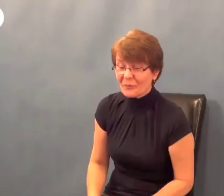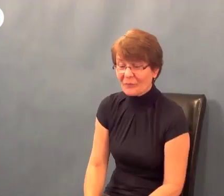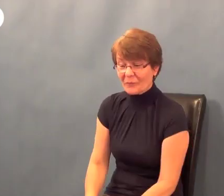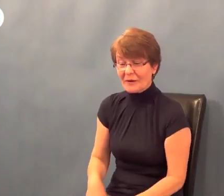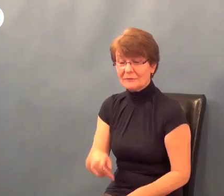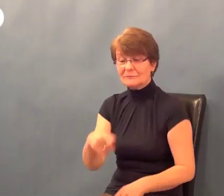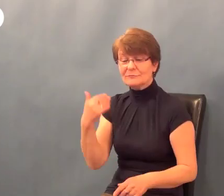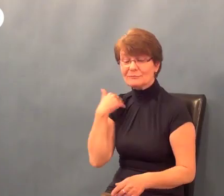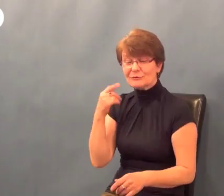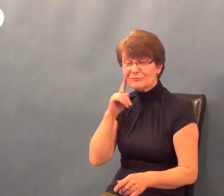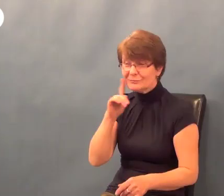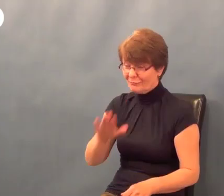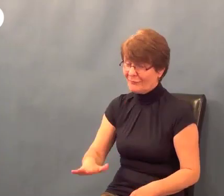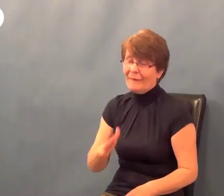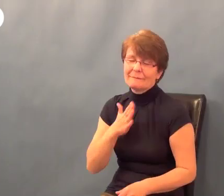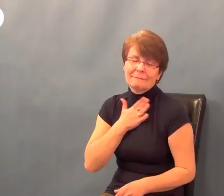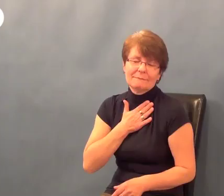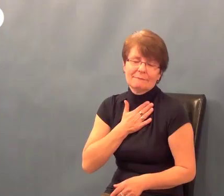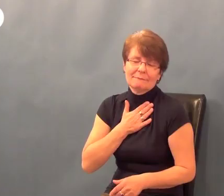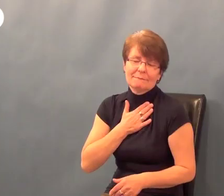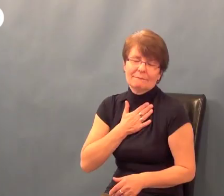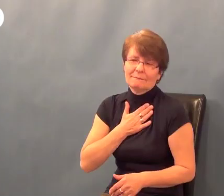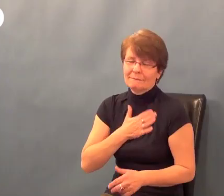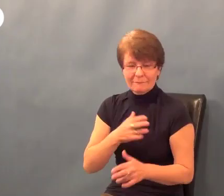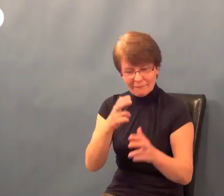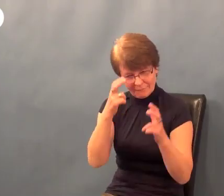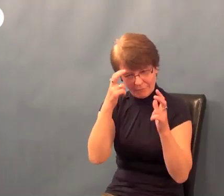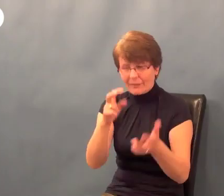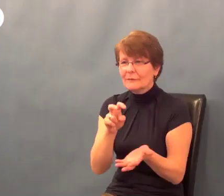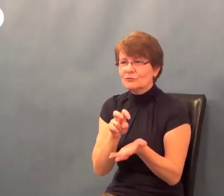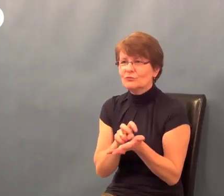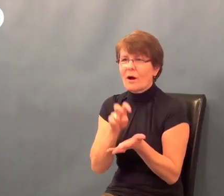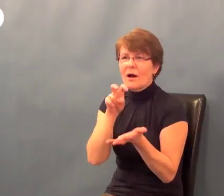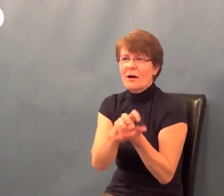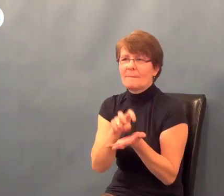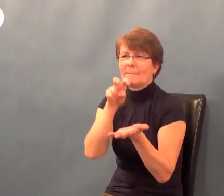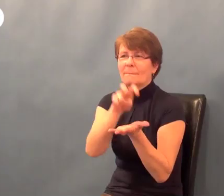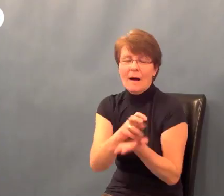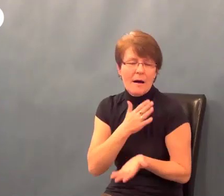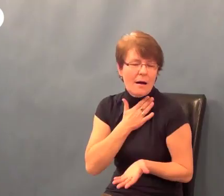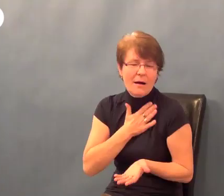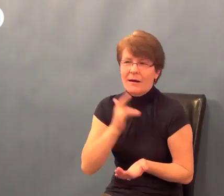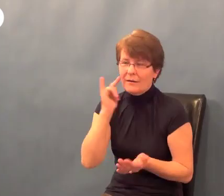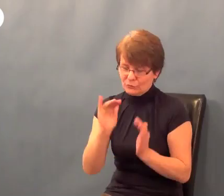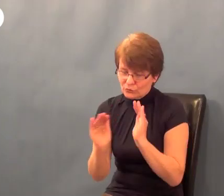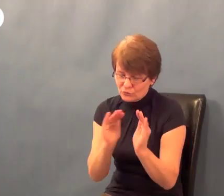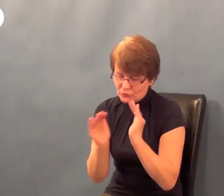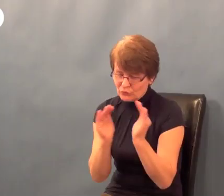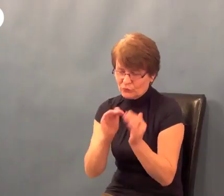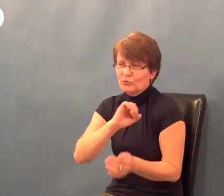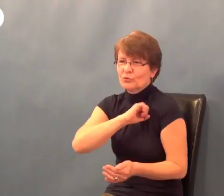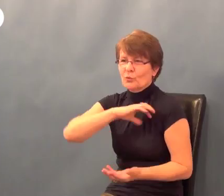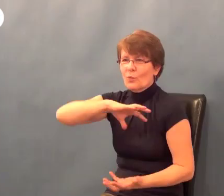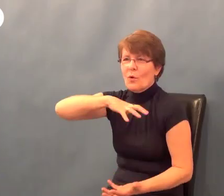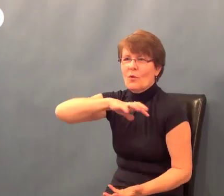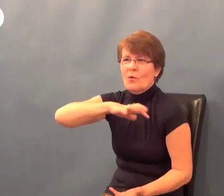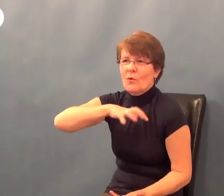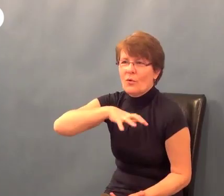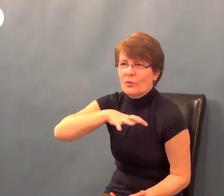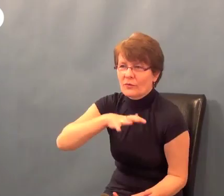Był mały chłopiec, który uwielbiał opiekować się żabą w słoiku.